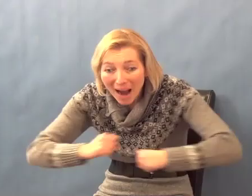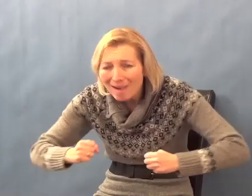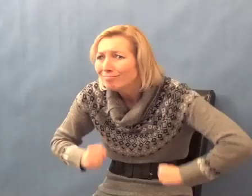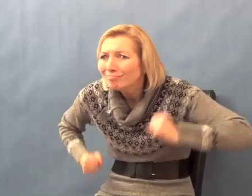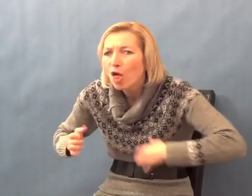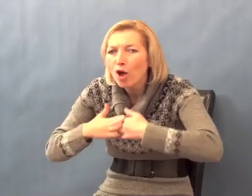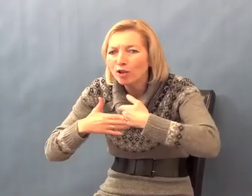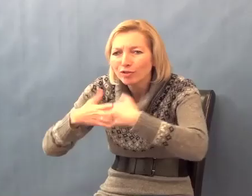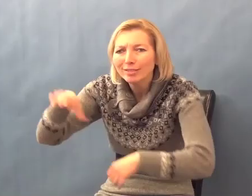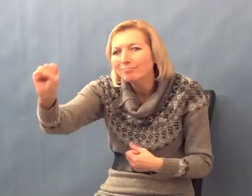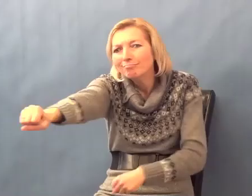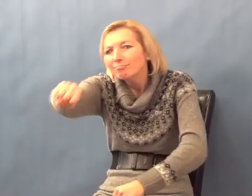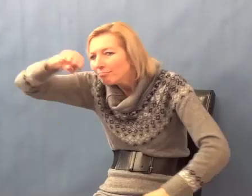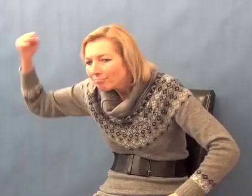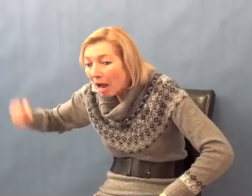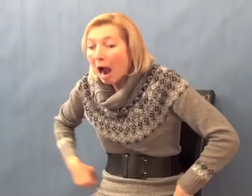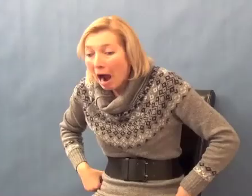Ruszył żwawo do domu, otworzył drzwi.